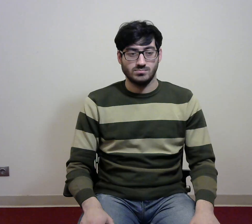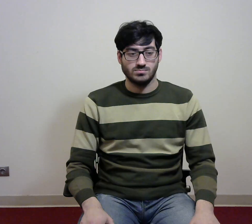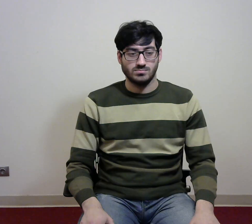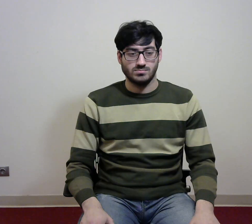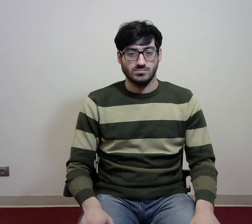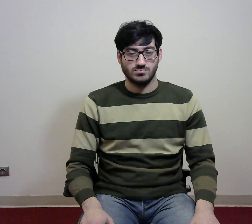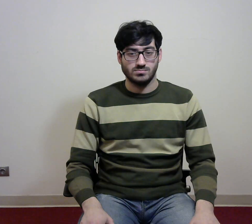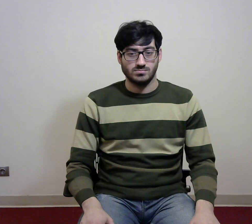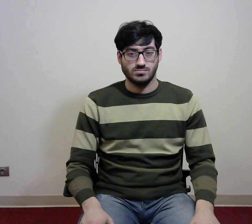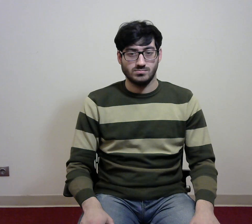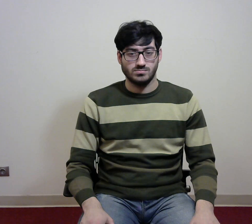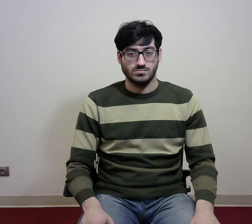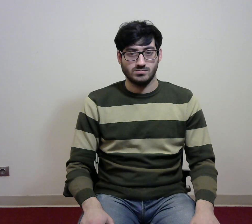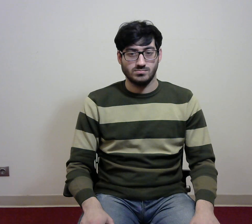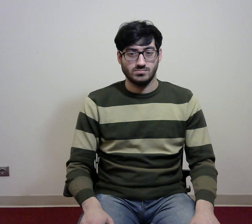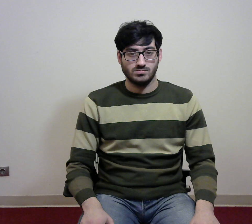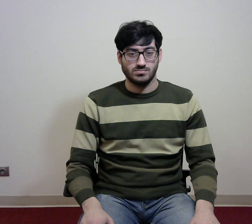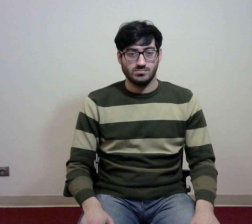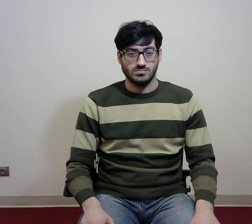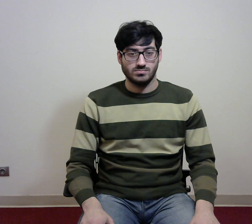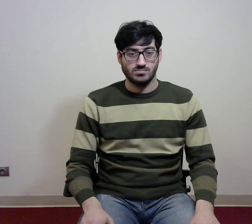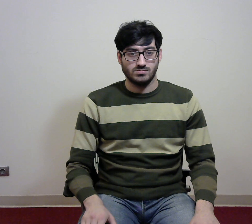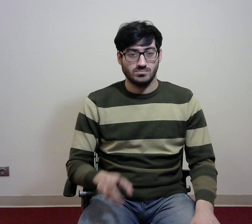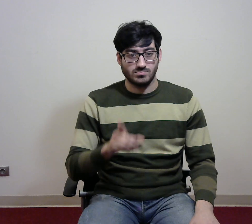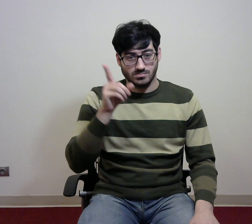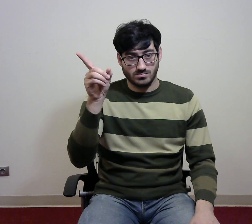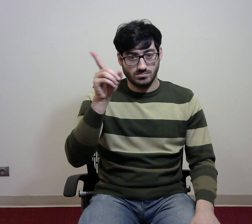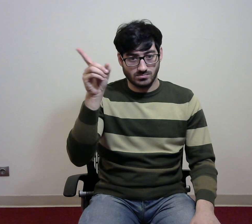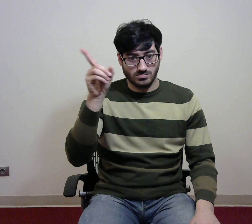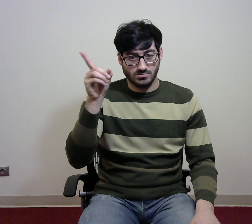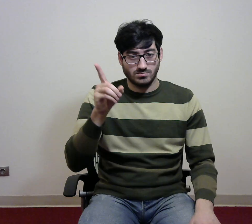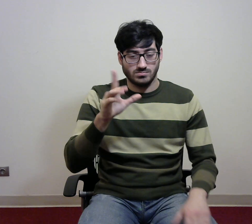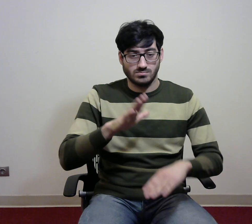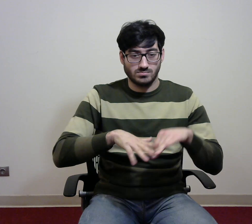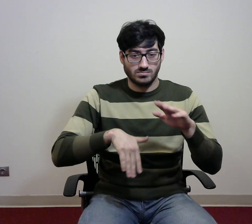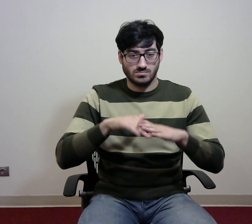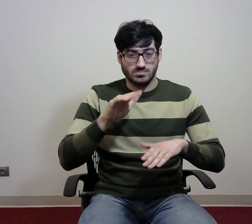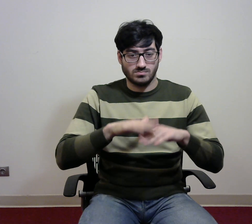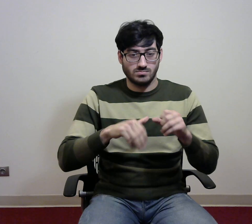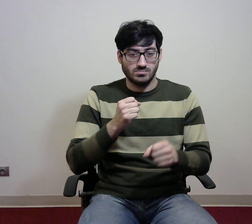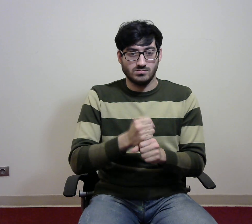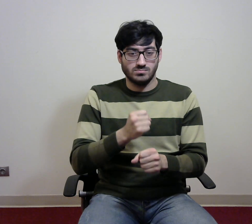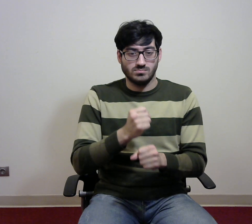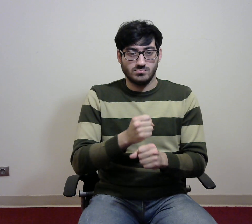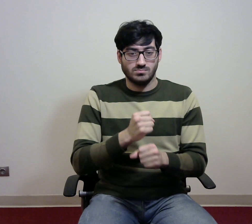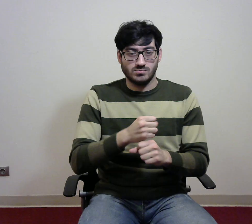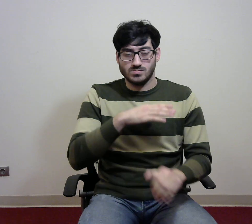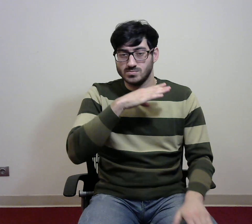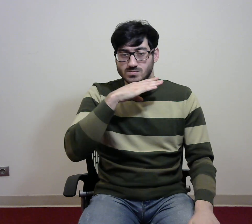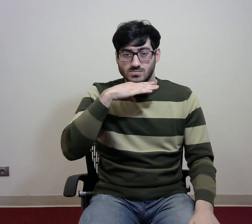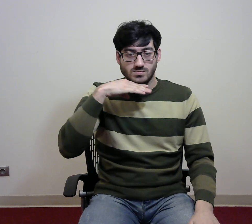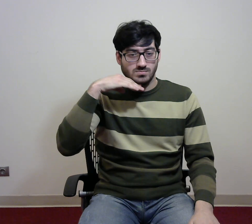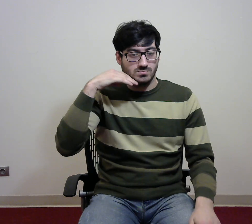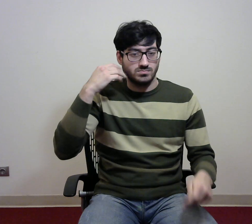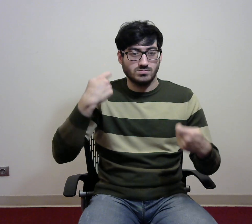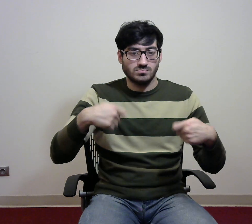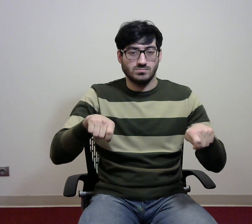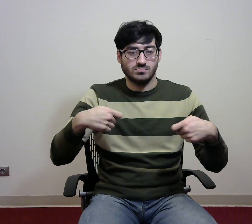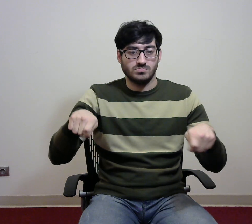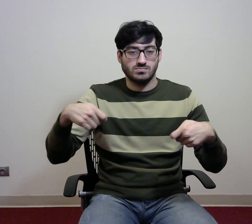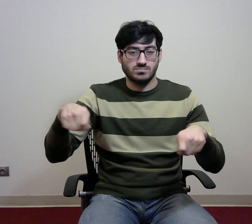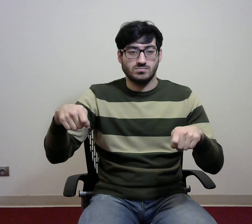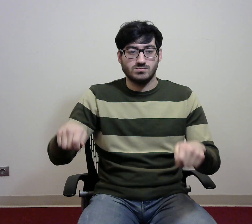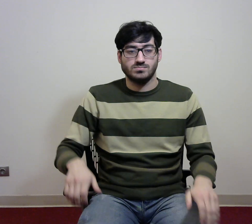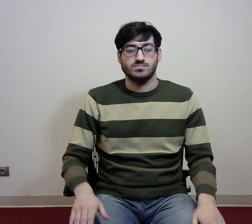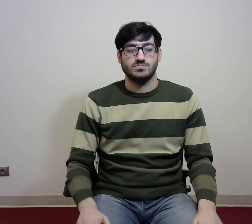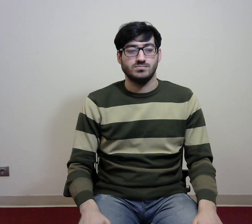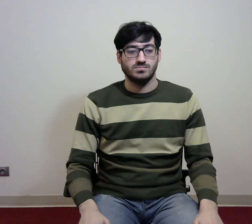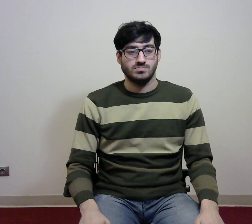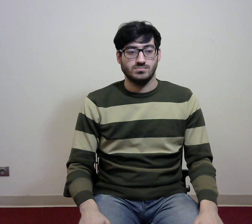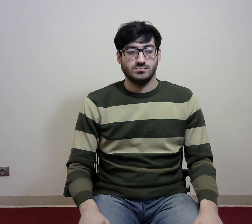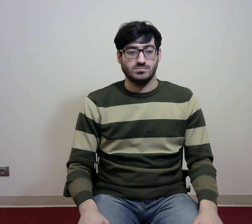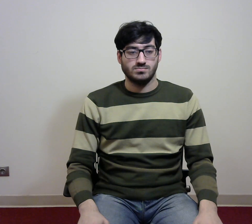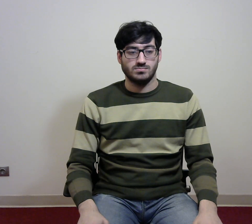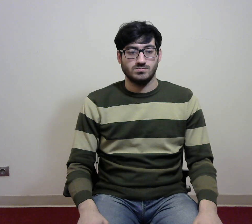Onun əl işləri çox satılır